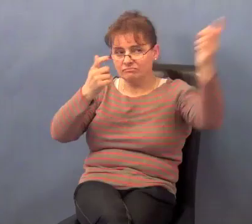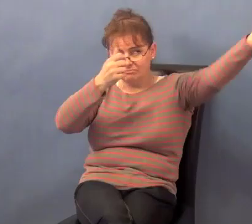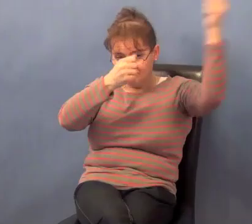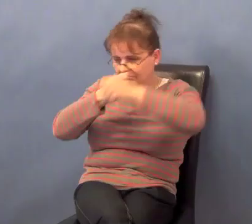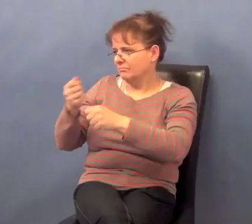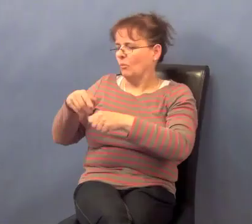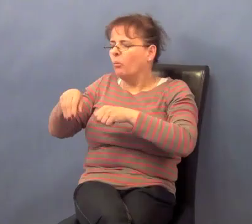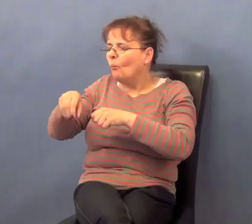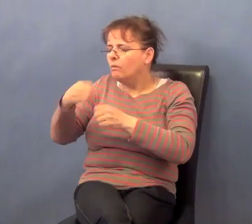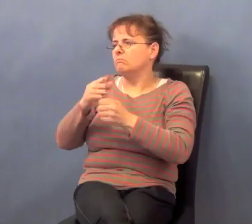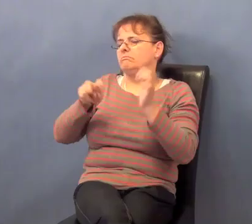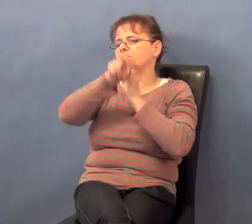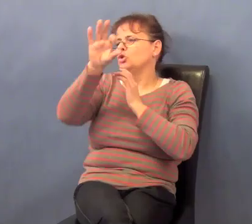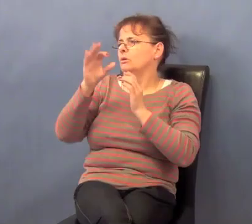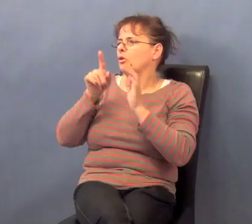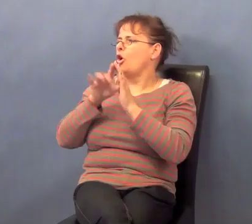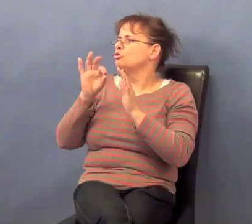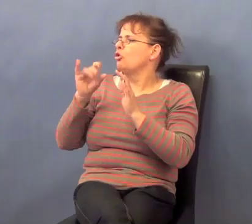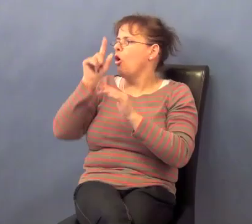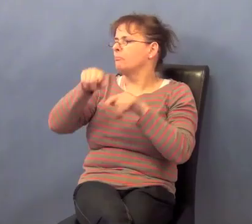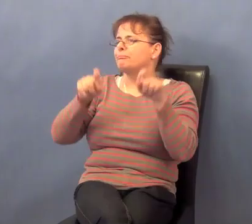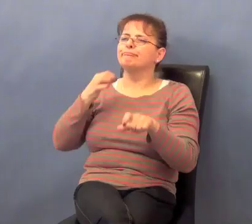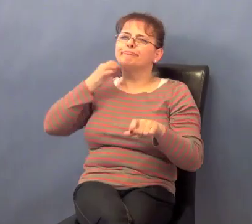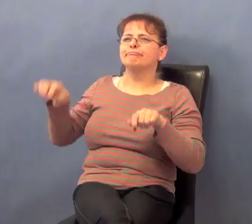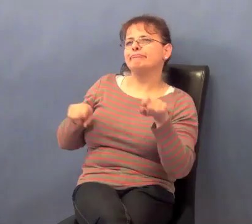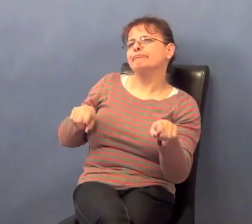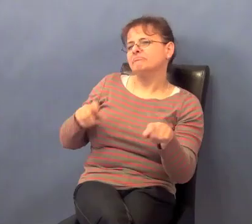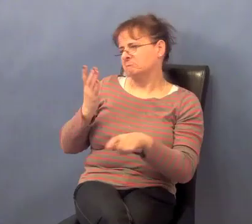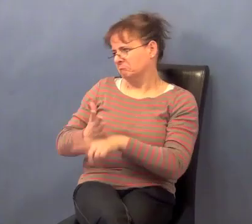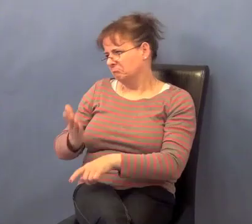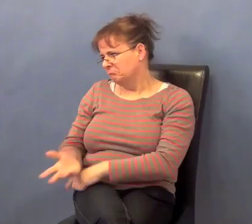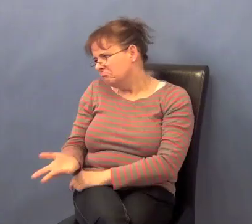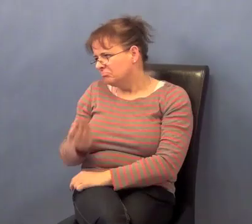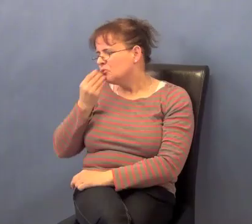Zawsze przyprowadzam krowę, pije wodę, wchodzi do stodoły i tam zostaje na smyczy, i tyle.